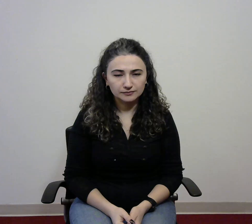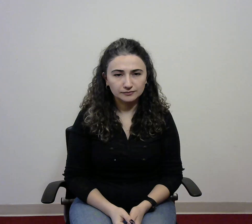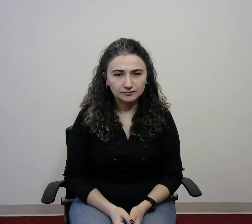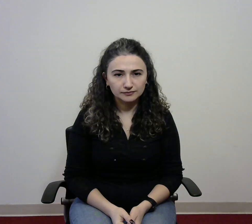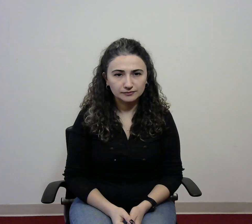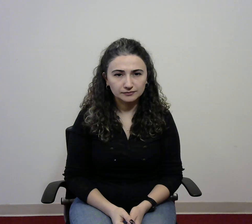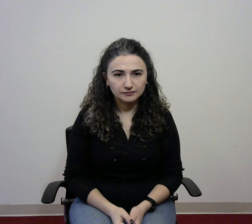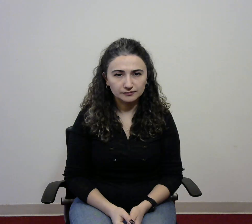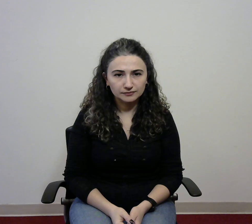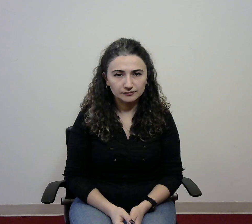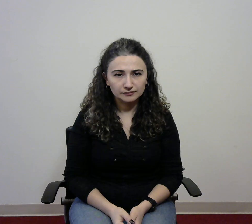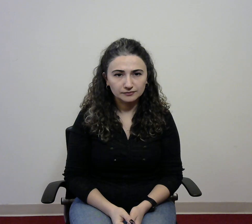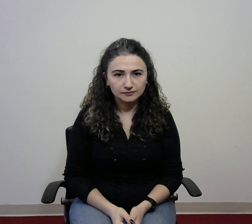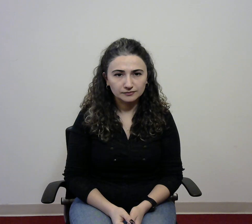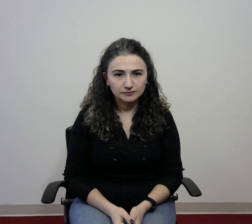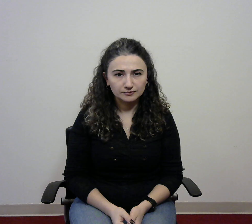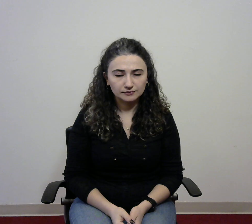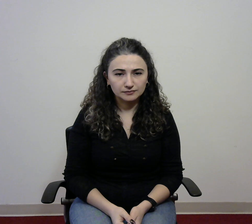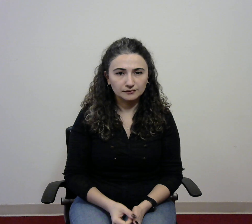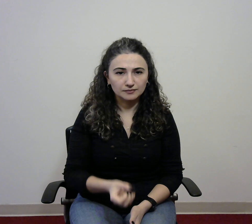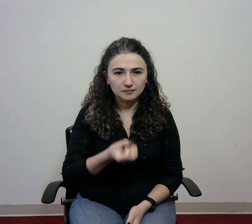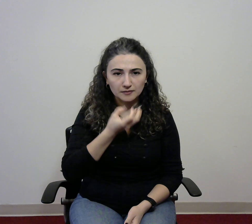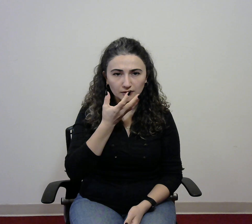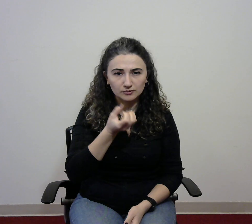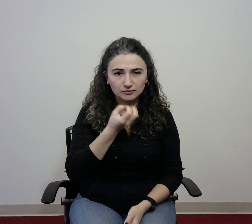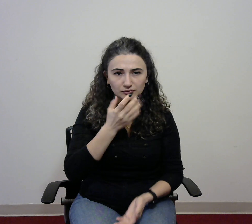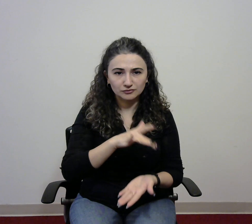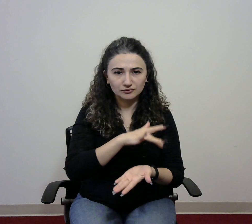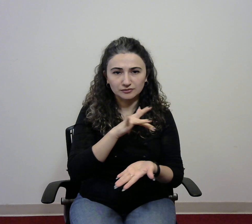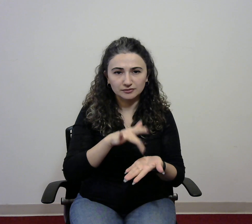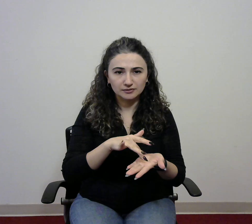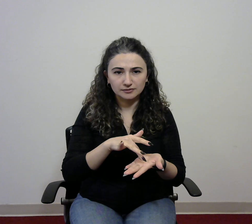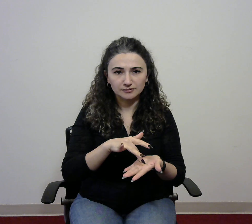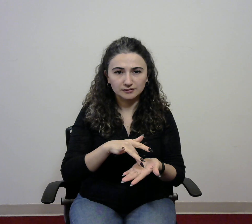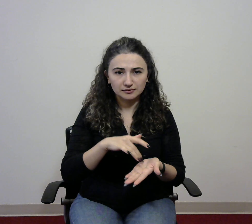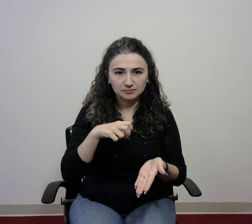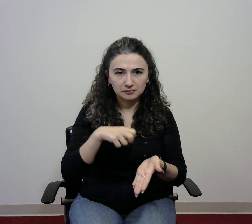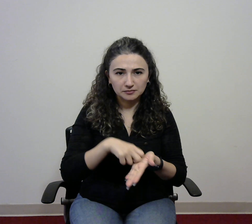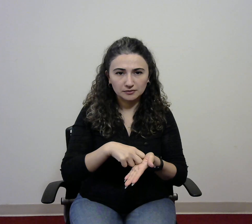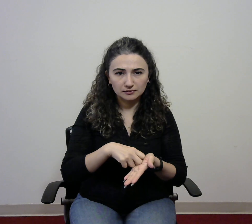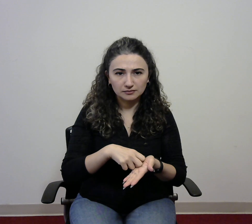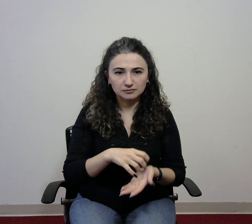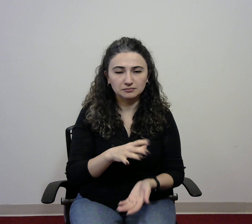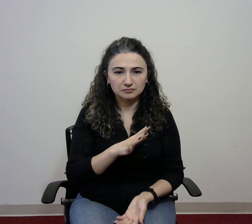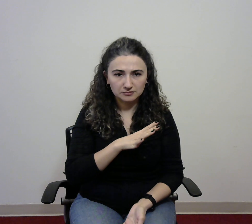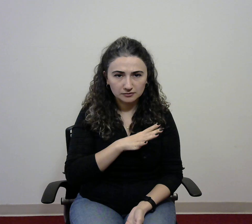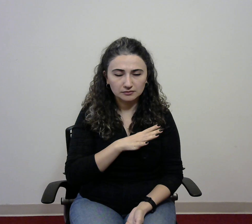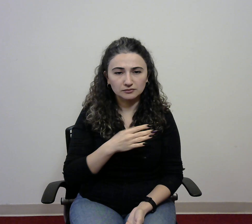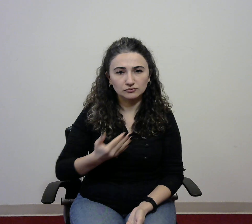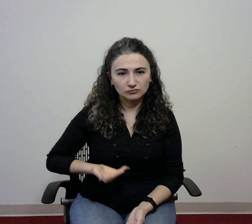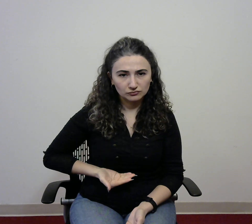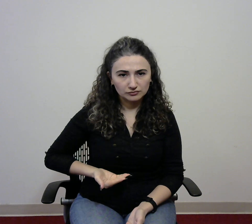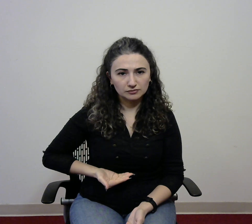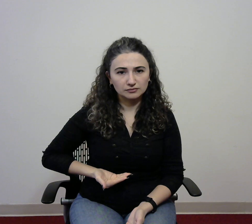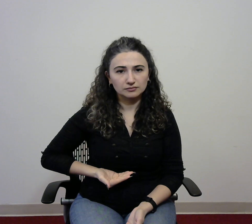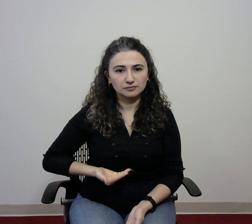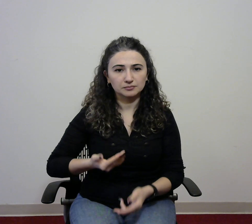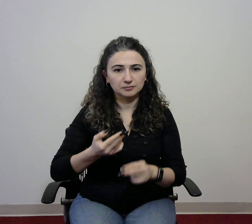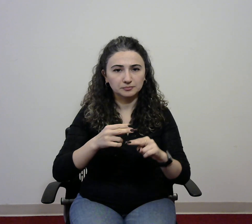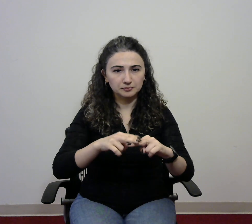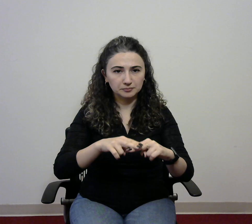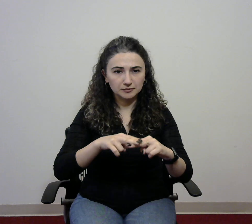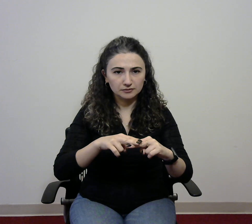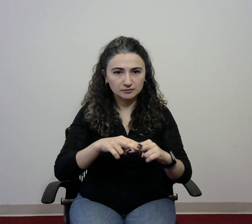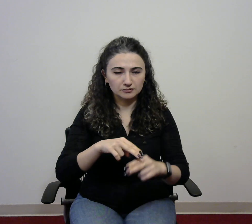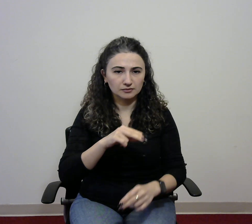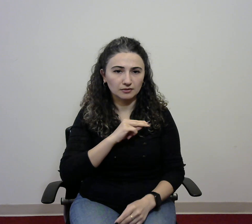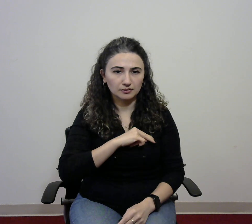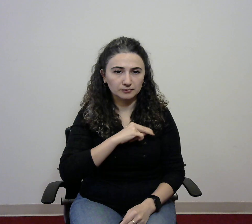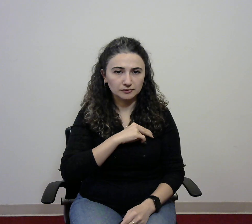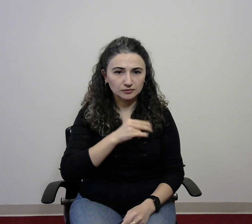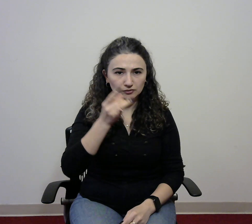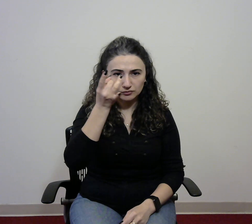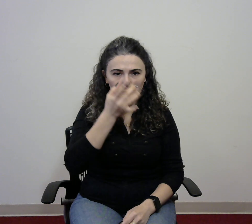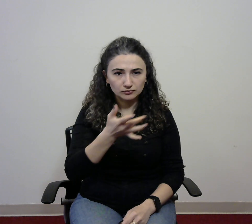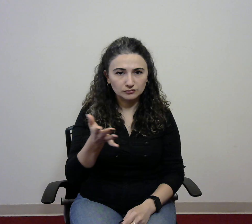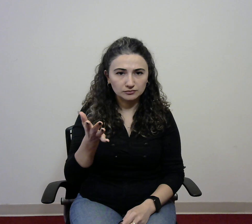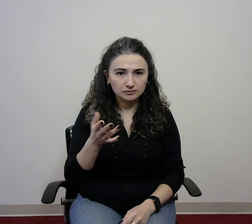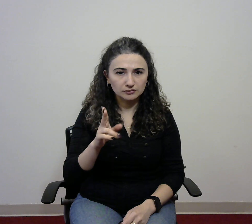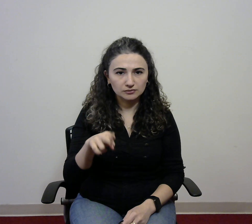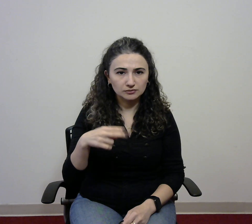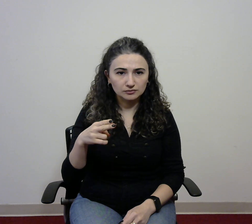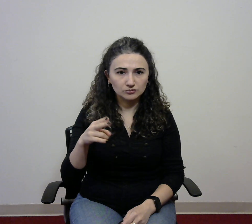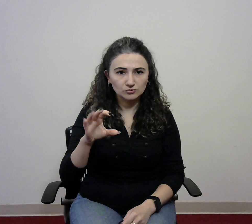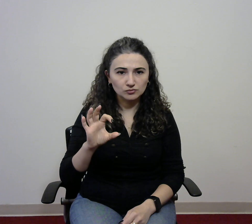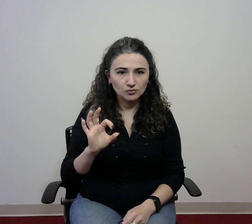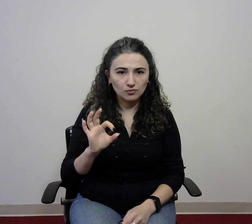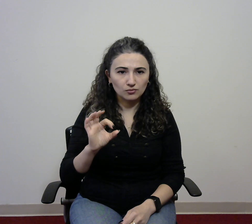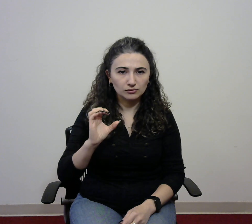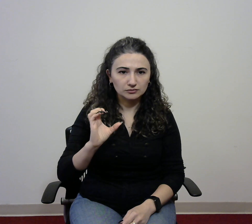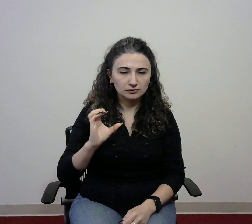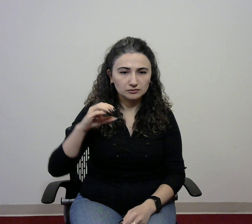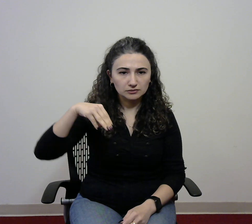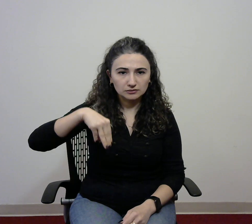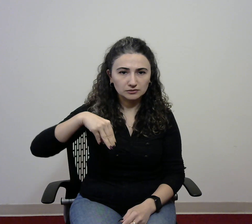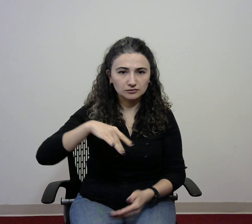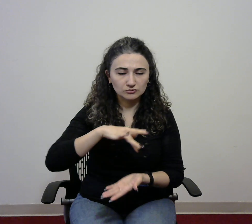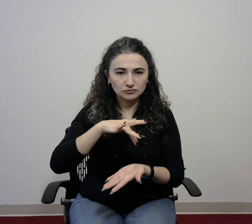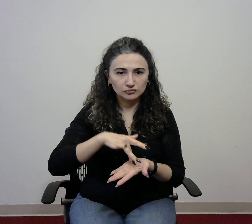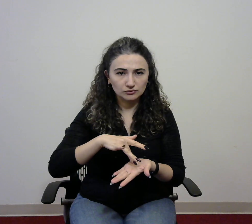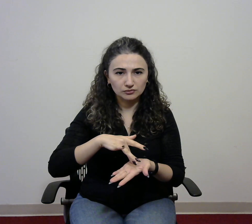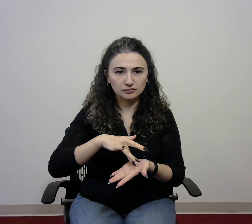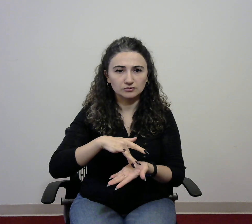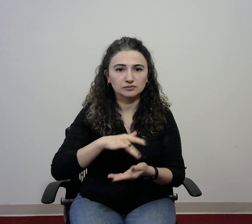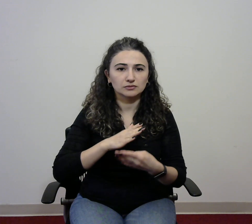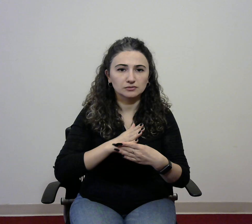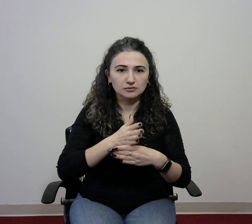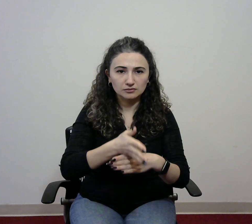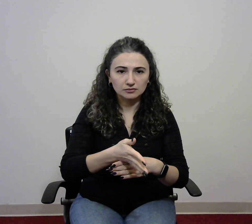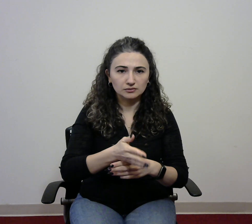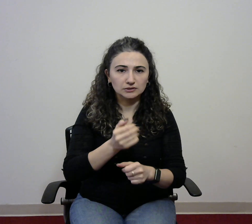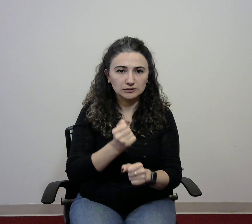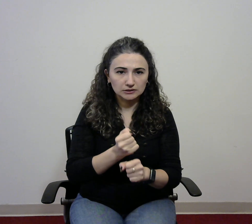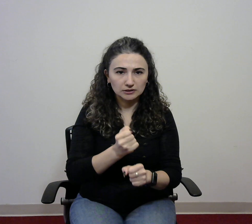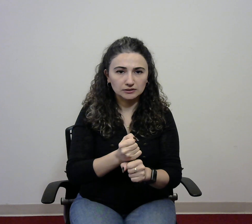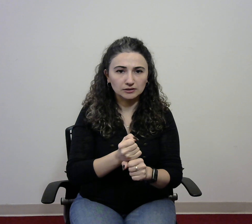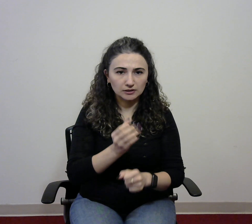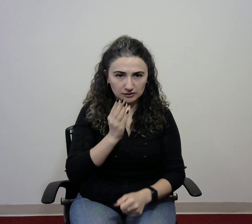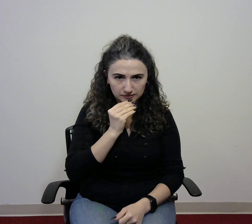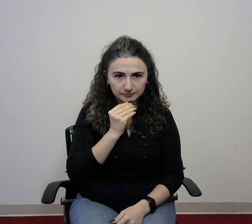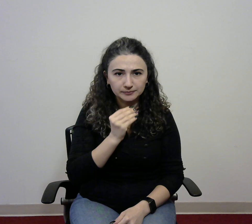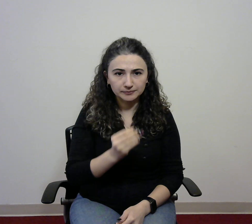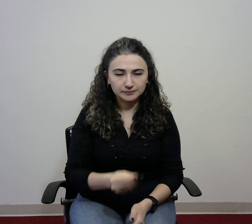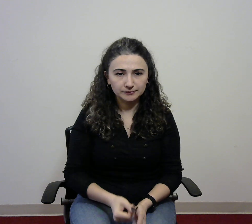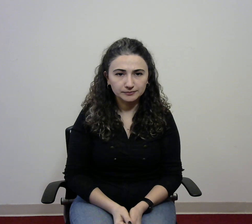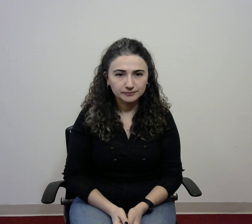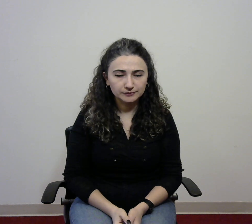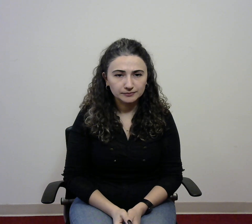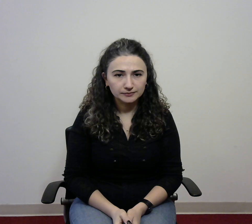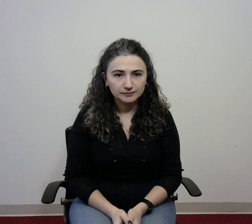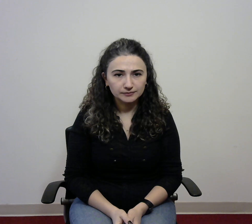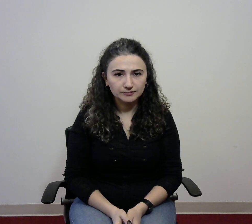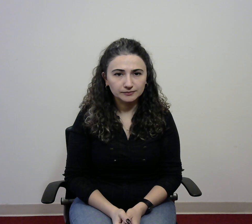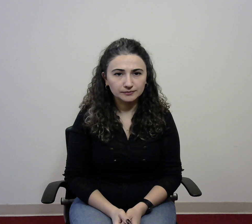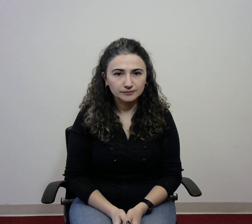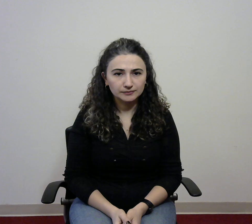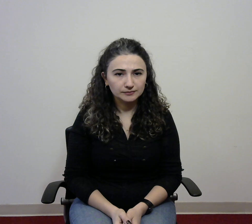Bakı şəhərində qeydiyyatda olan vətəndaşlar paytaxtda işləyən istənilən DOST mərkəzinə yaxınlaşa bilər